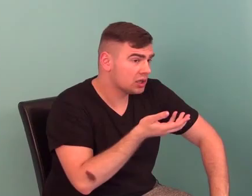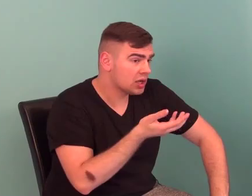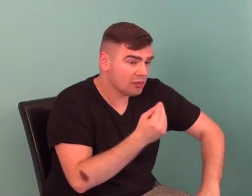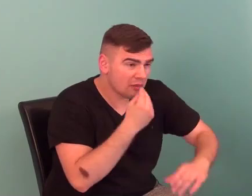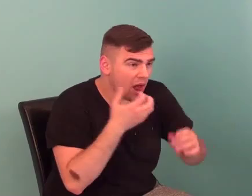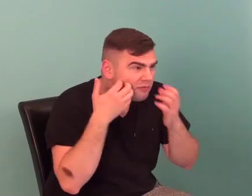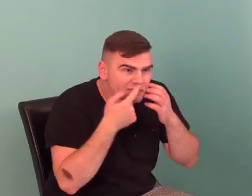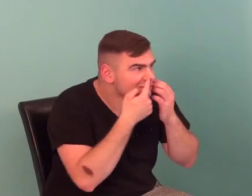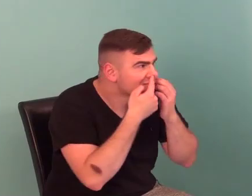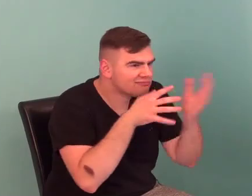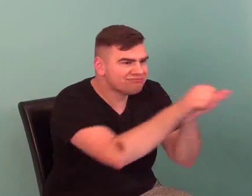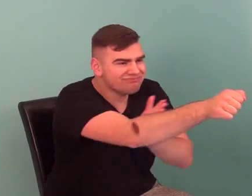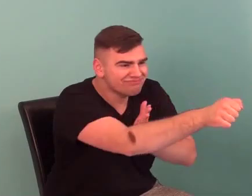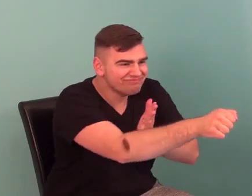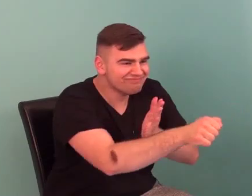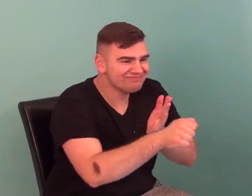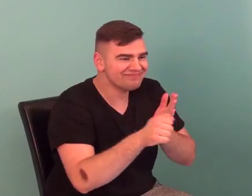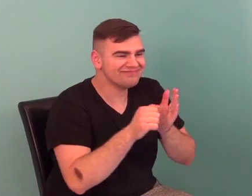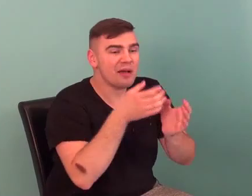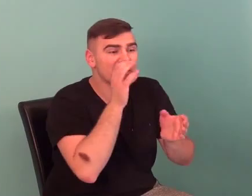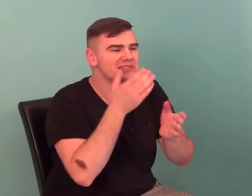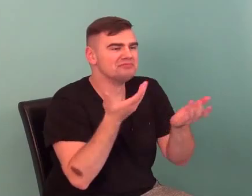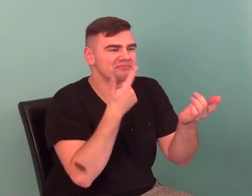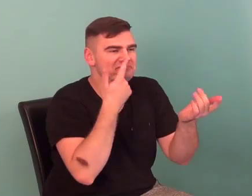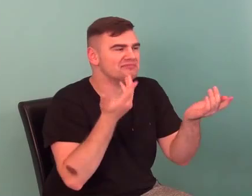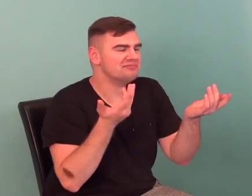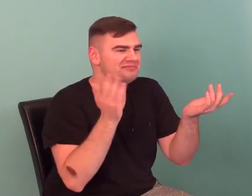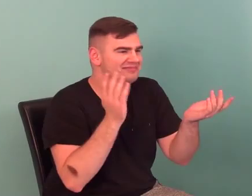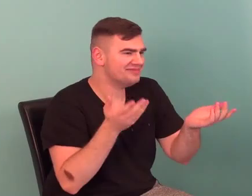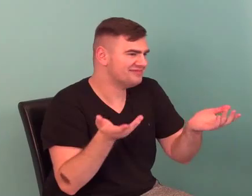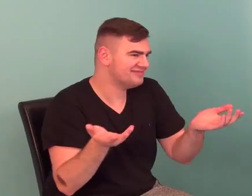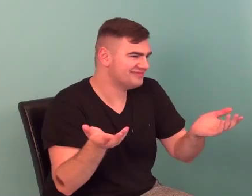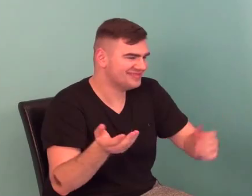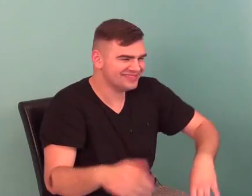Jak ktoś będzie jadł, to lew to poczuje, przyjdzie i zje, a picie nie ma zapachu.